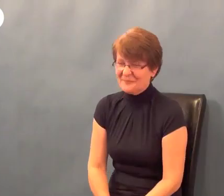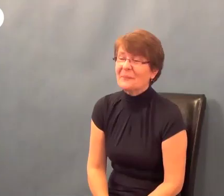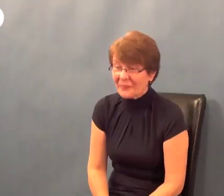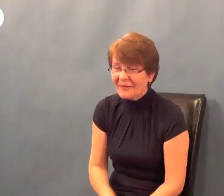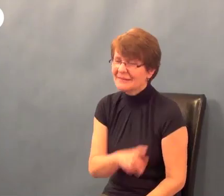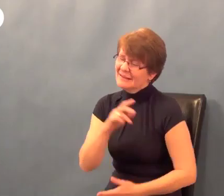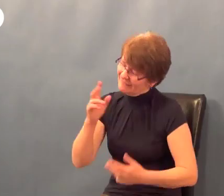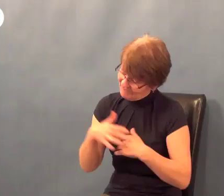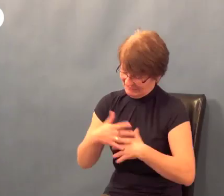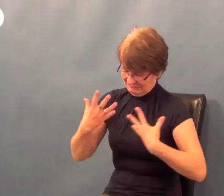Ubranie było całe przemoczone.